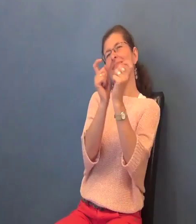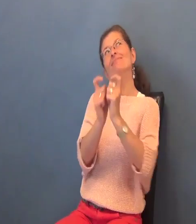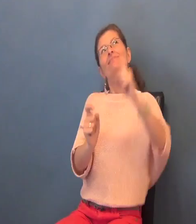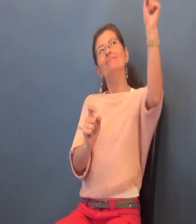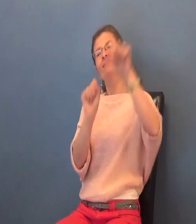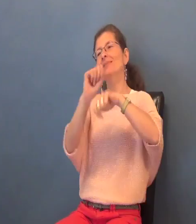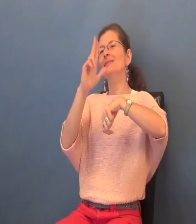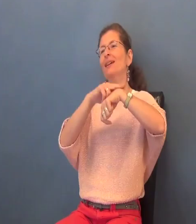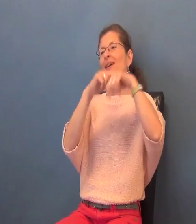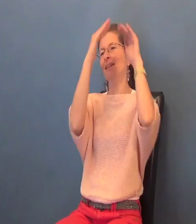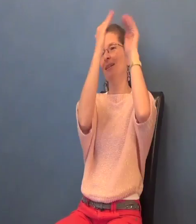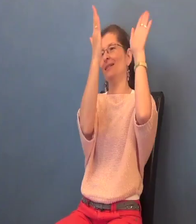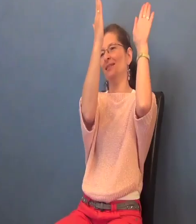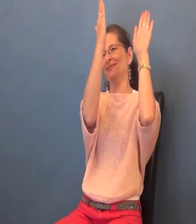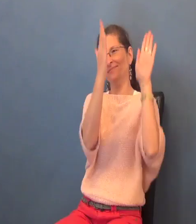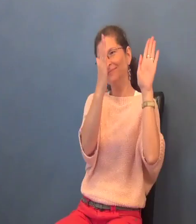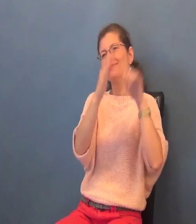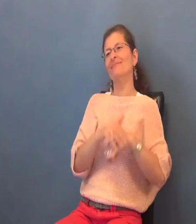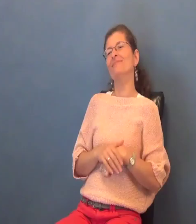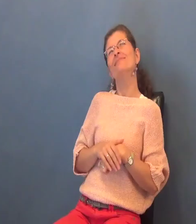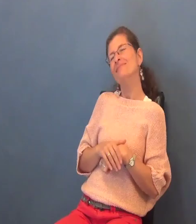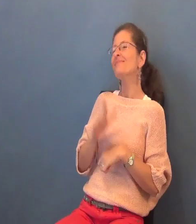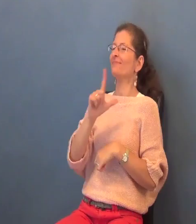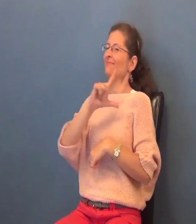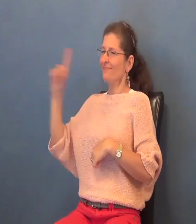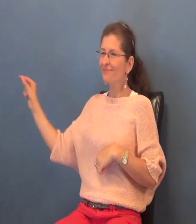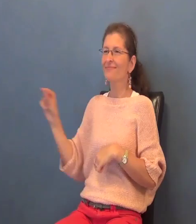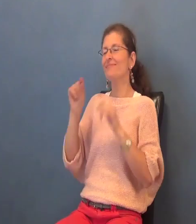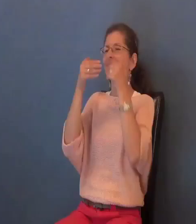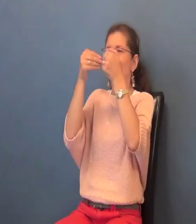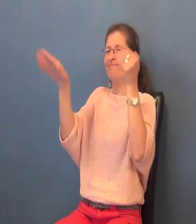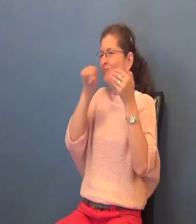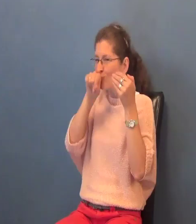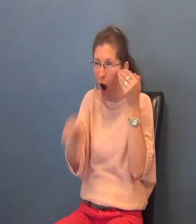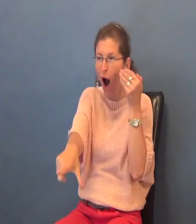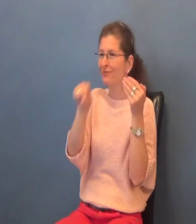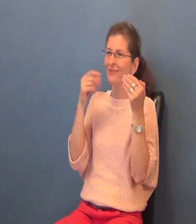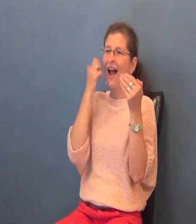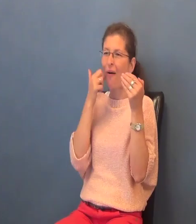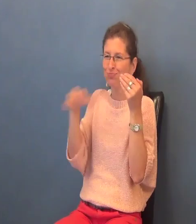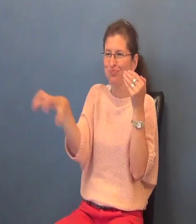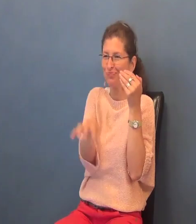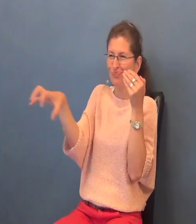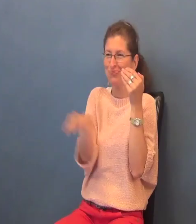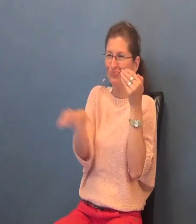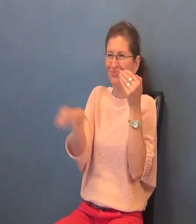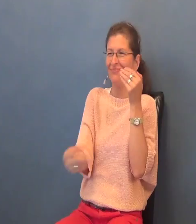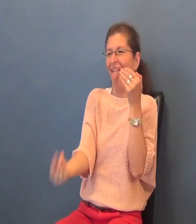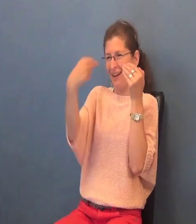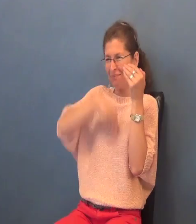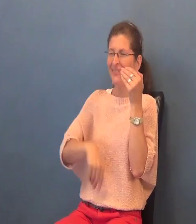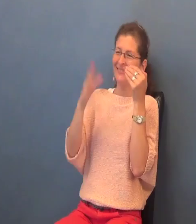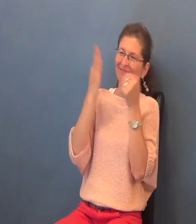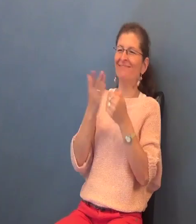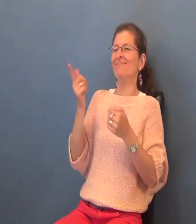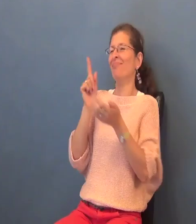Na ścianie wisi zegar z kukułką. Kukułka wyskakuje przez drzwiczki i kradnie jabłka.